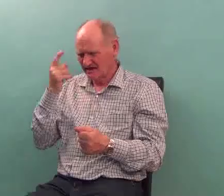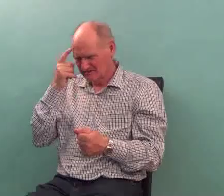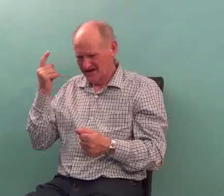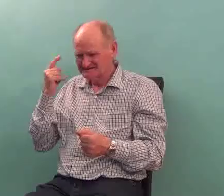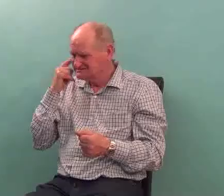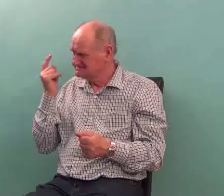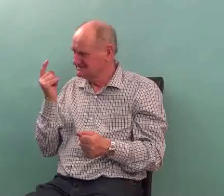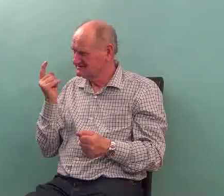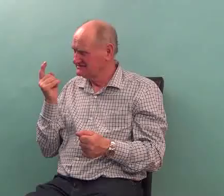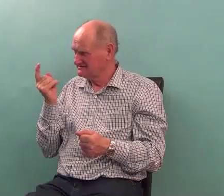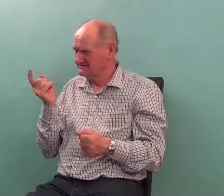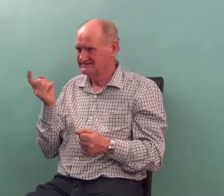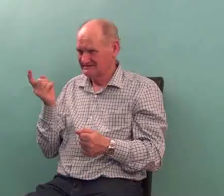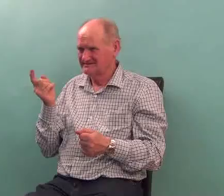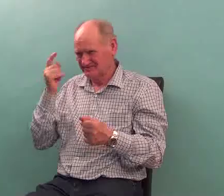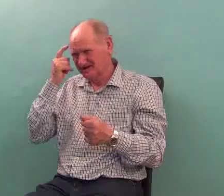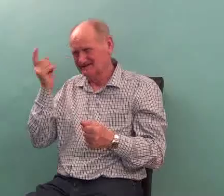Myszka Miki.